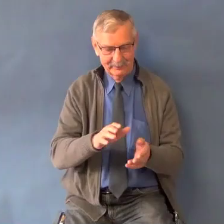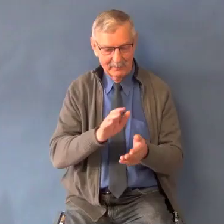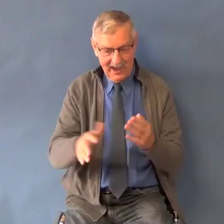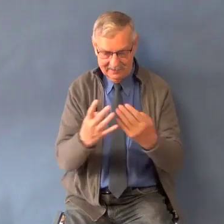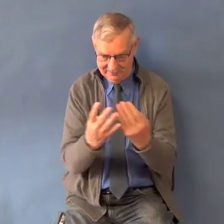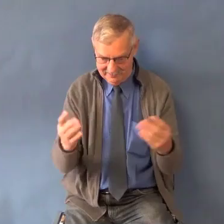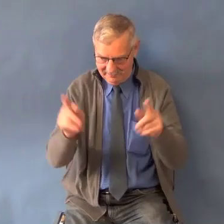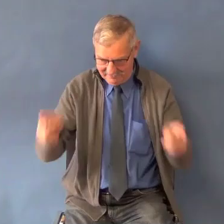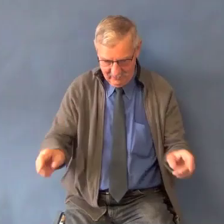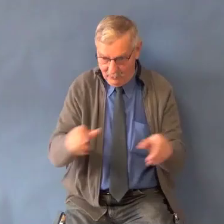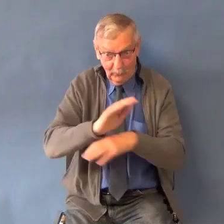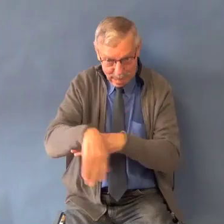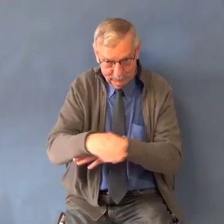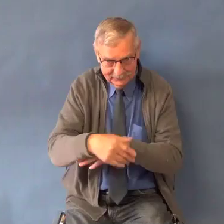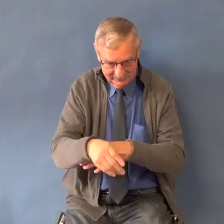Tylko fragment płotu, z przerwą.